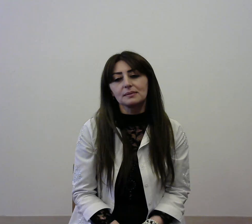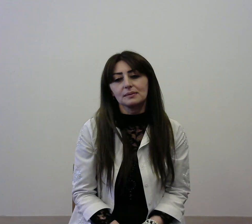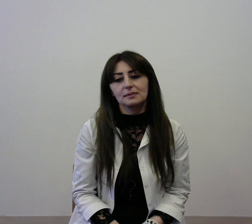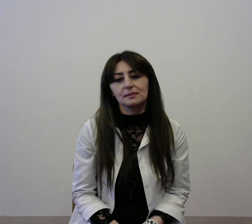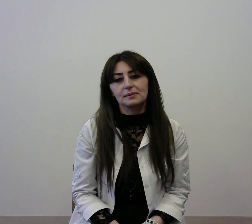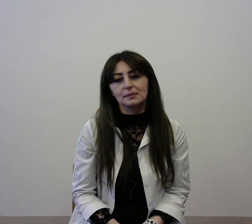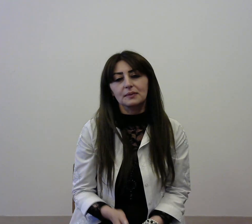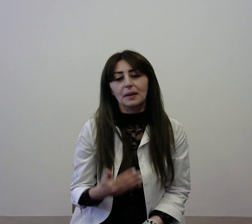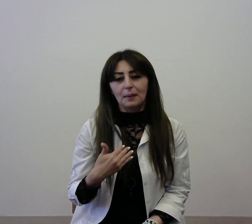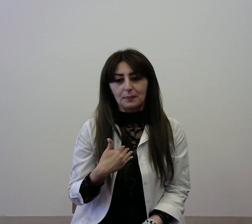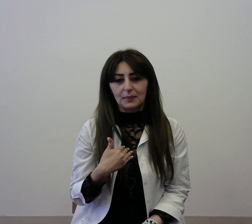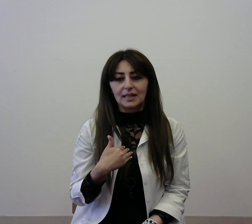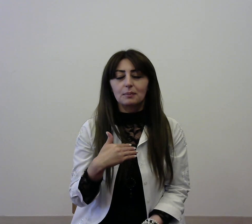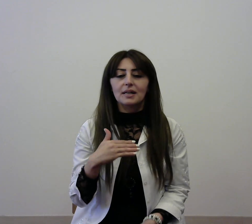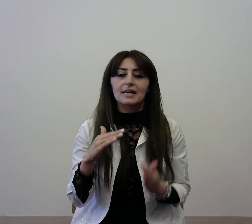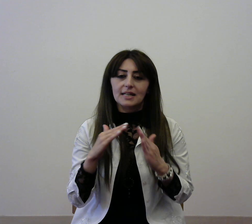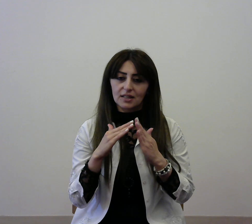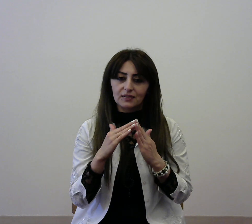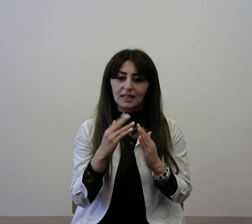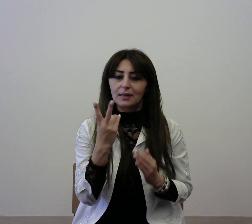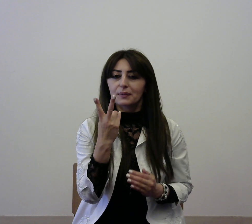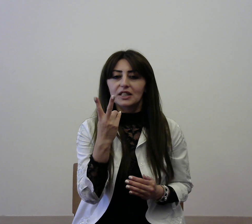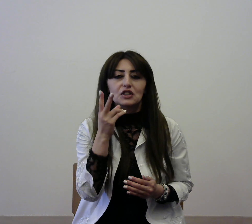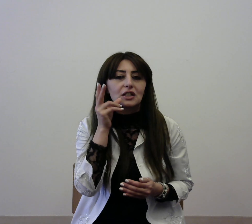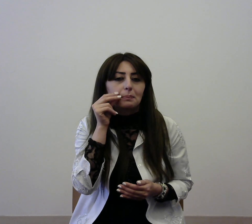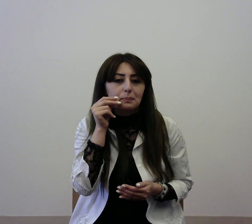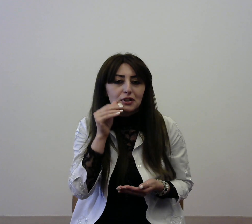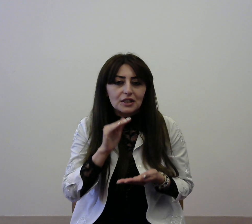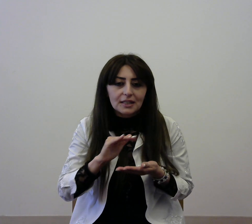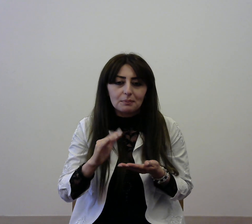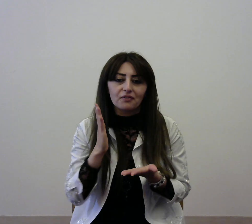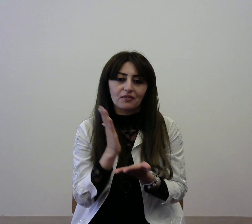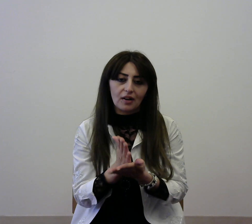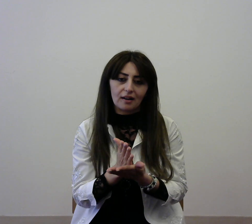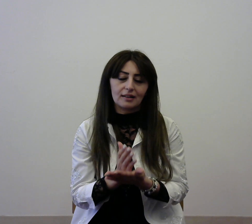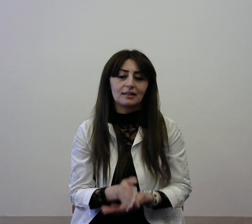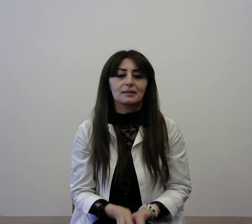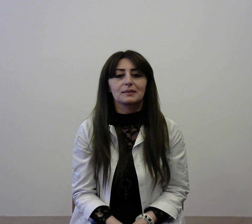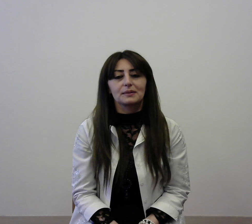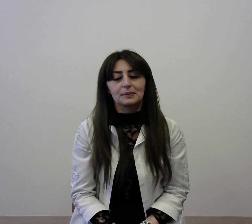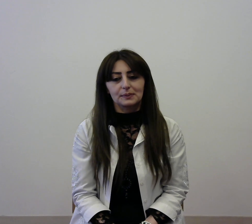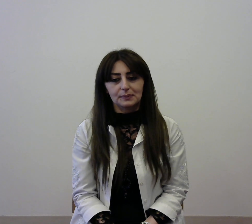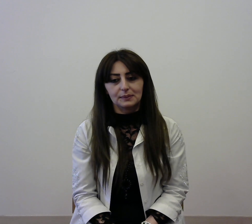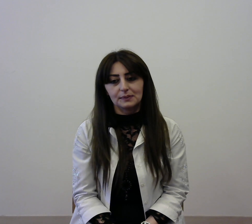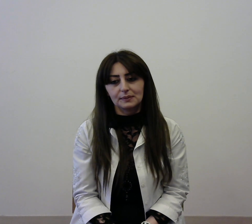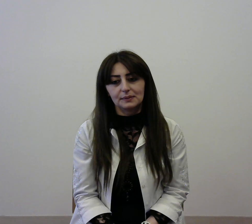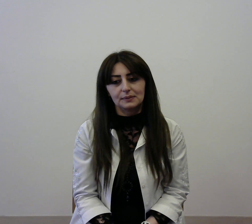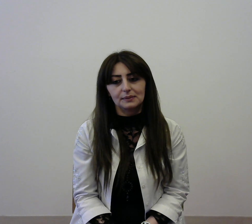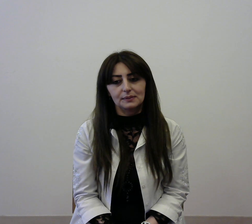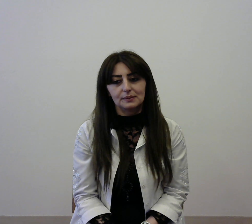Mənim evdə 2 pişiyim var